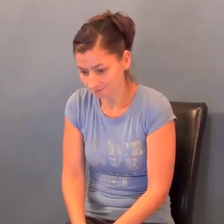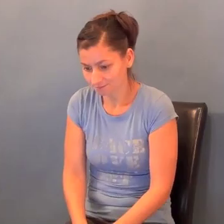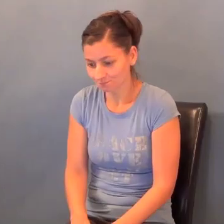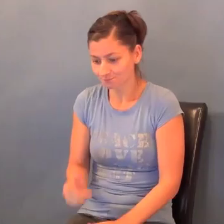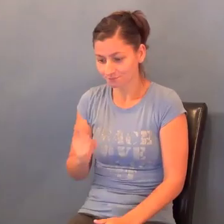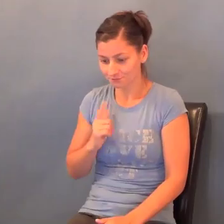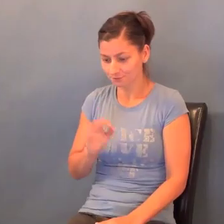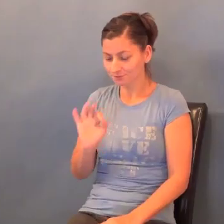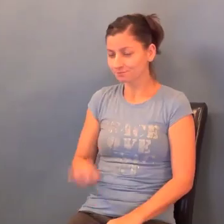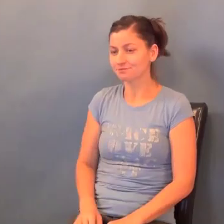Aha, dobrze.